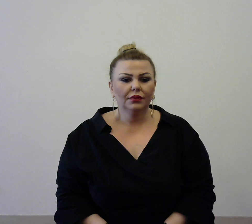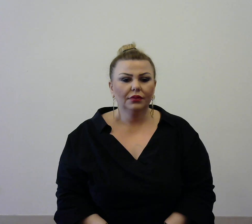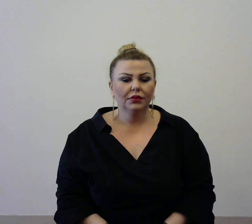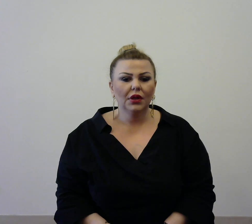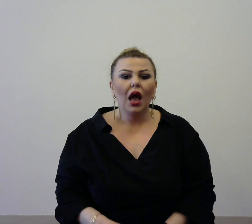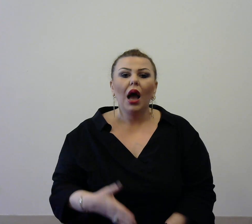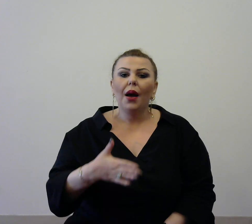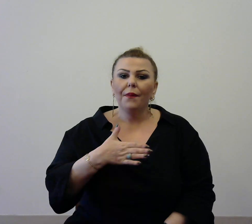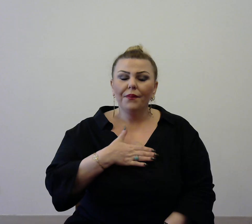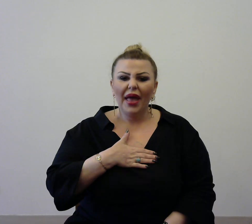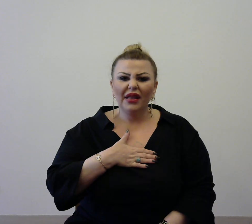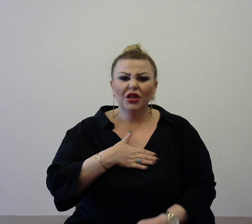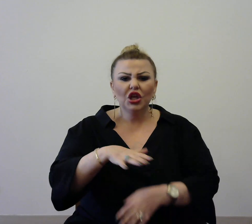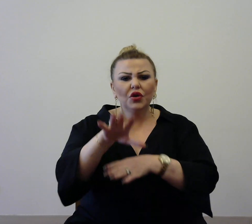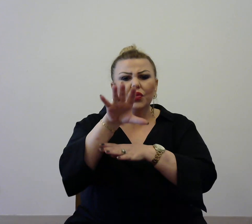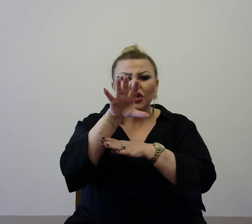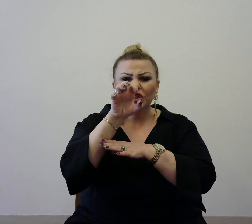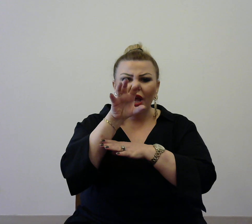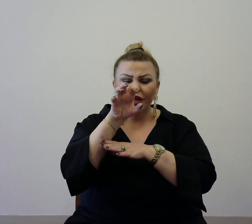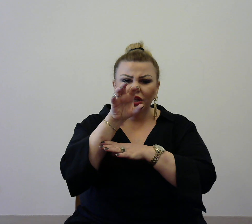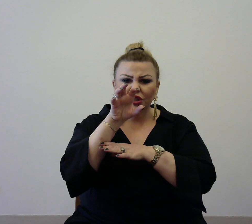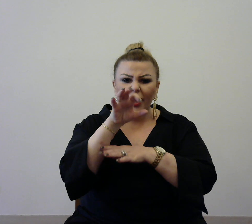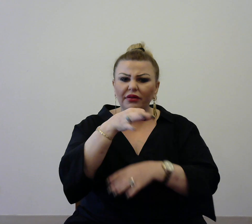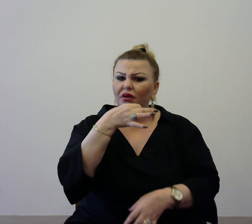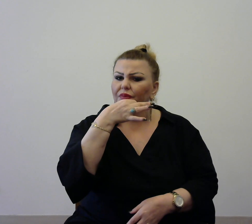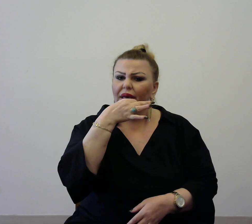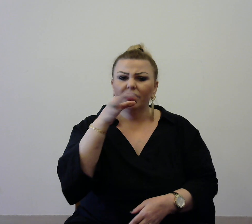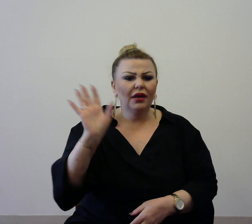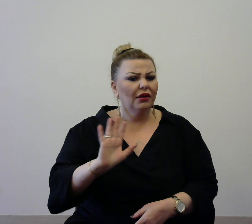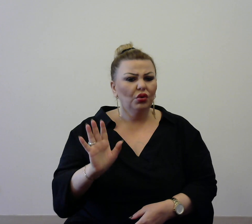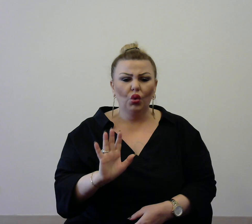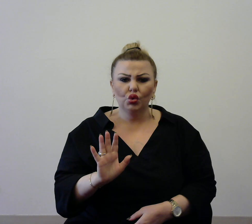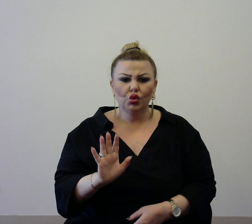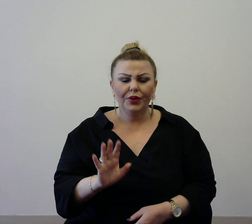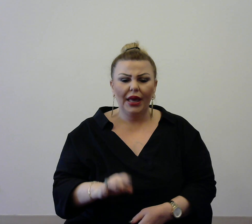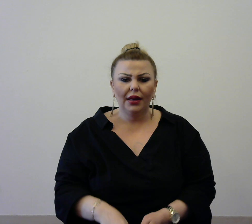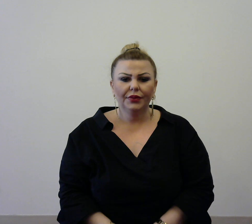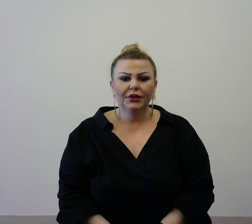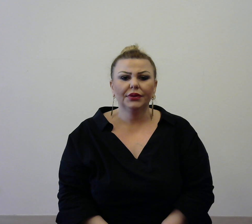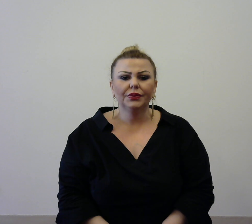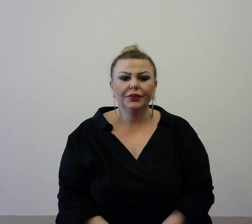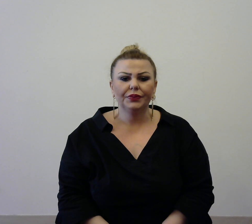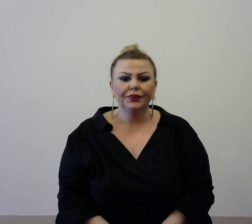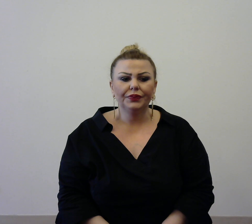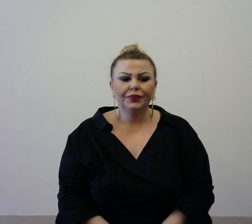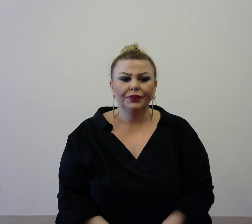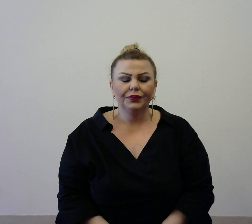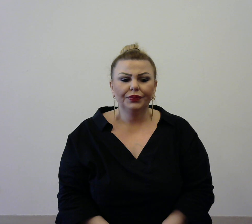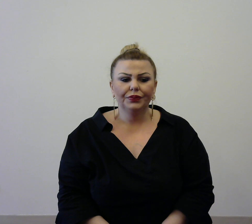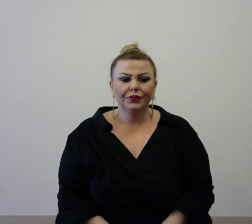Mənim şəkil çəkdirməkdən xoşum gəlir